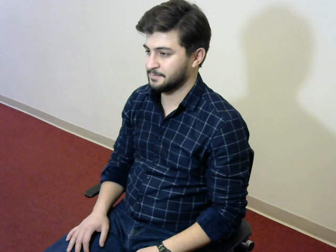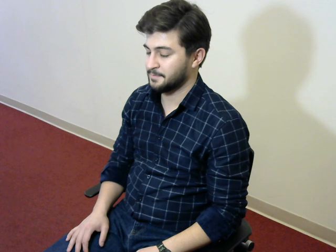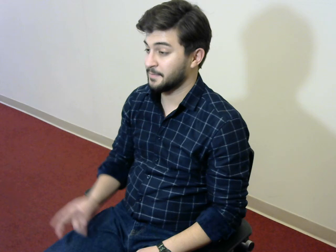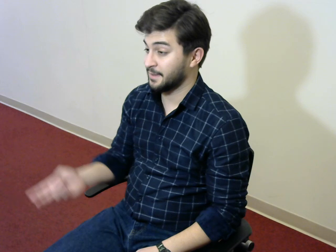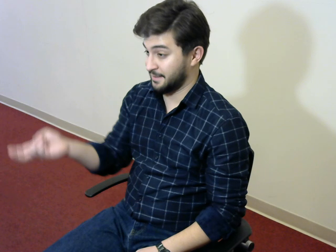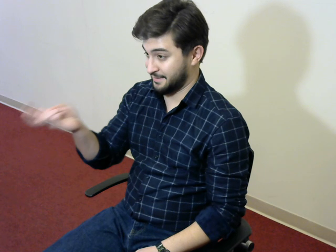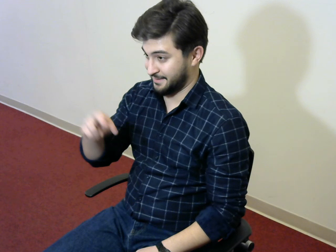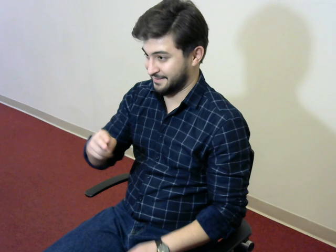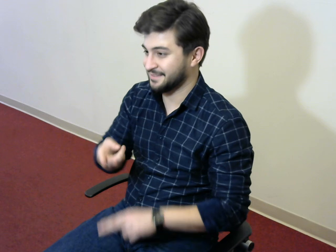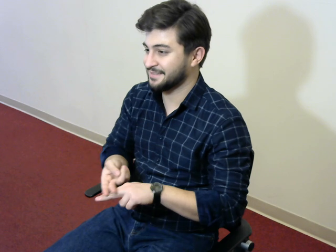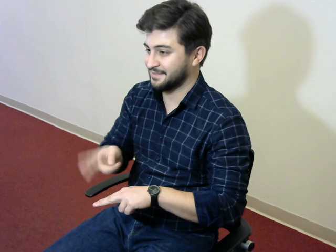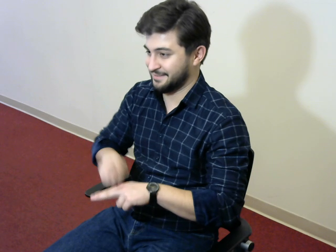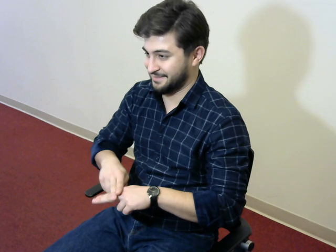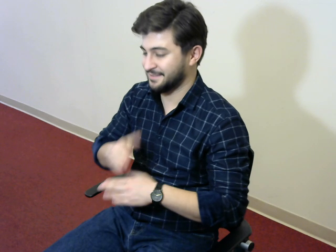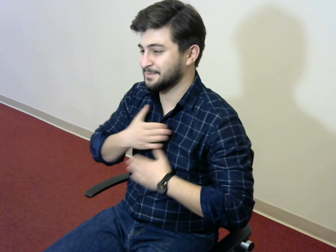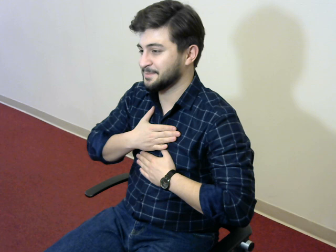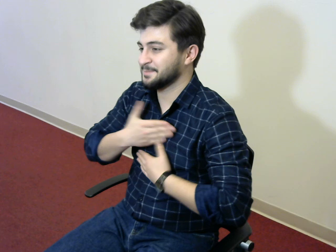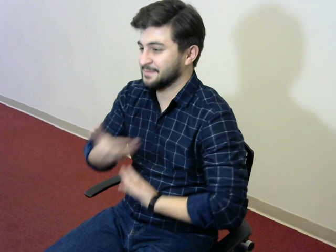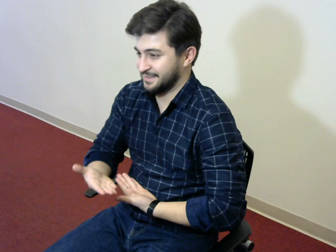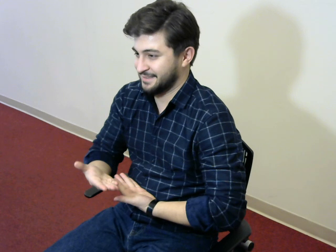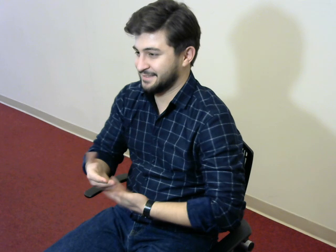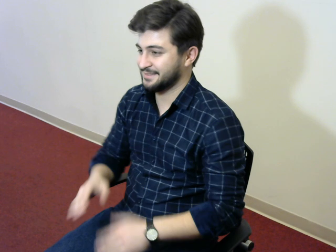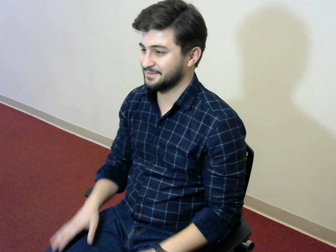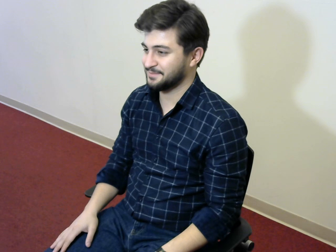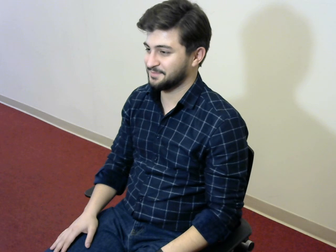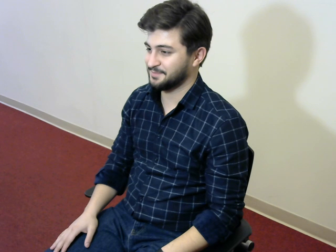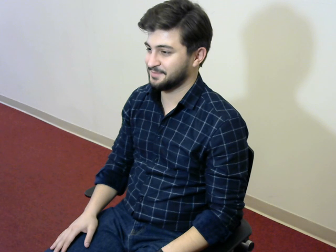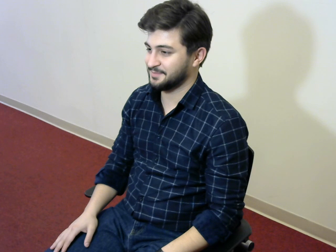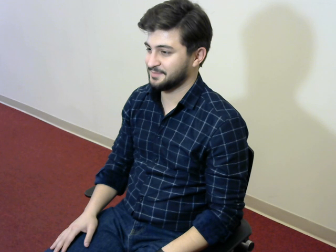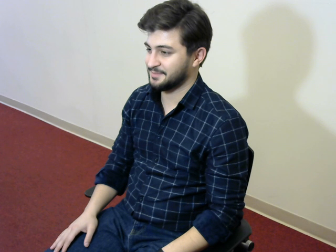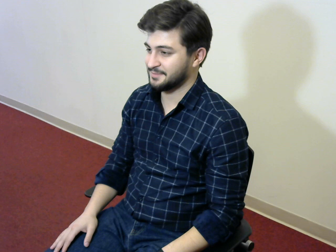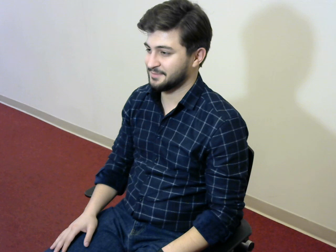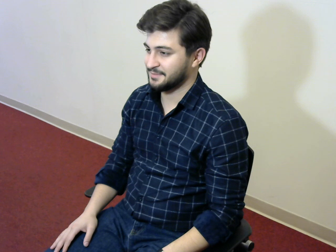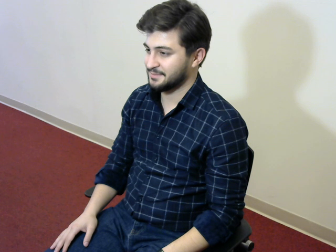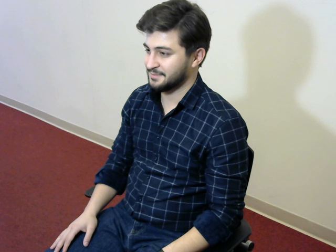Gəldiyinizə görə minnətdaram